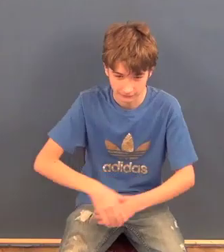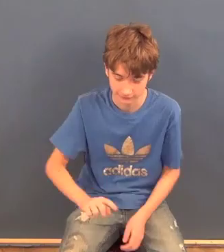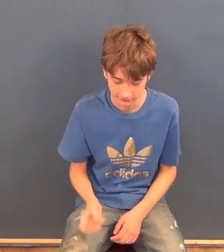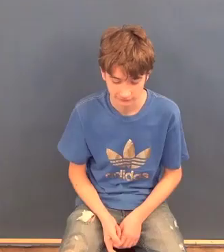Nie wolno.